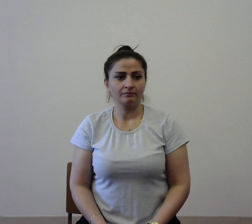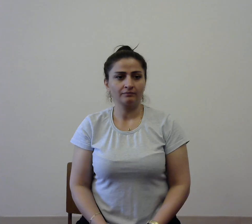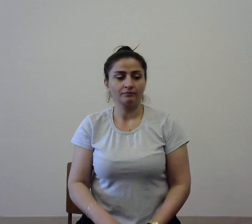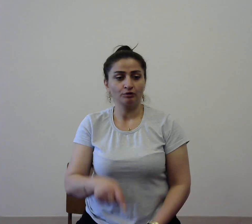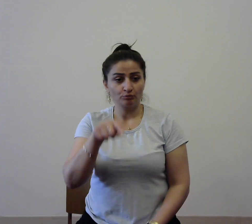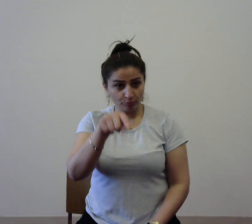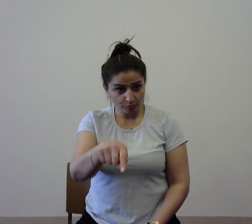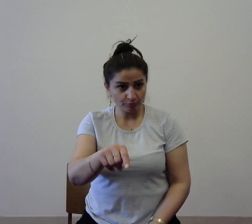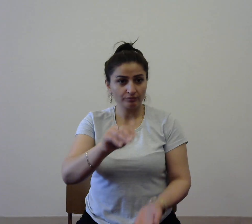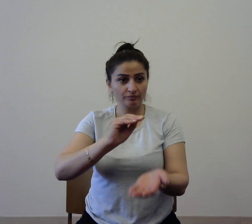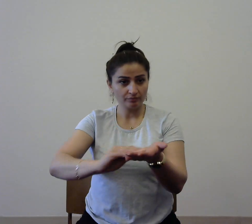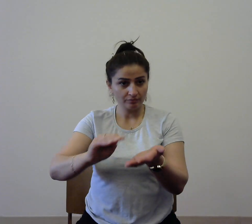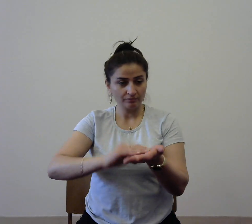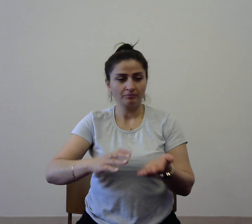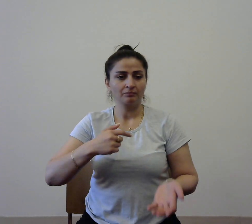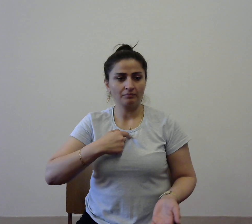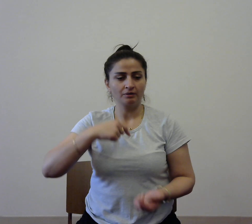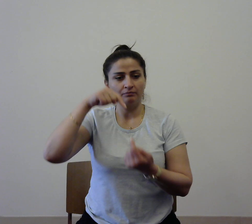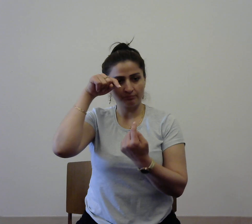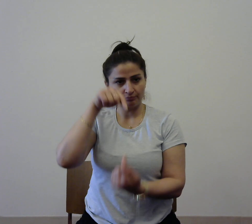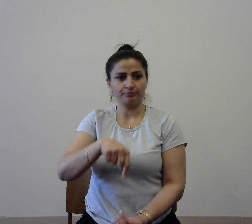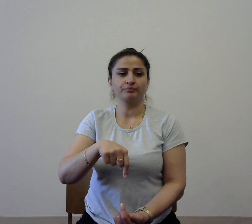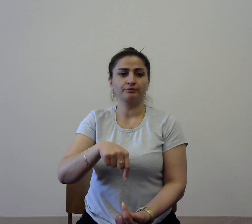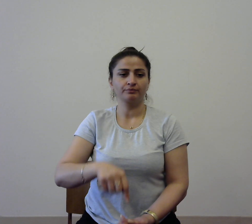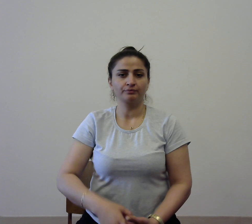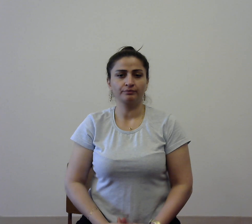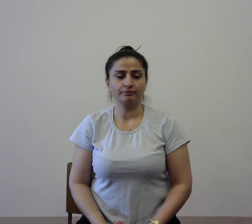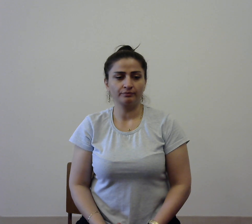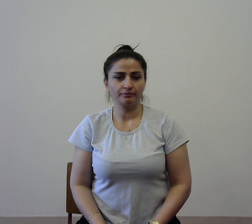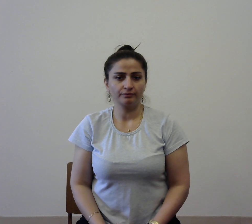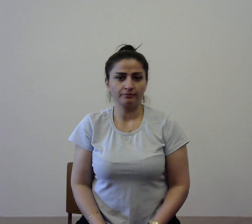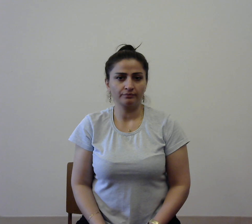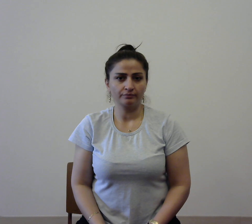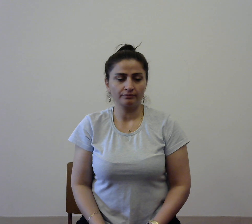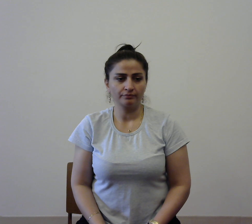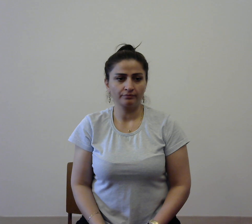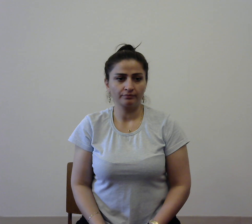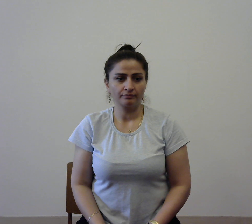Bu yazılar mənə aiddir